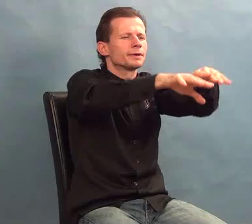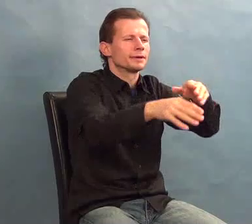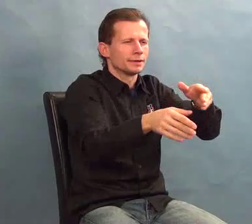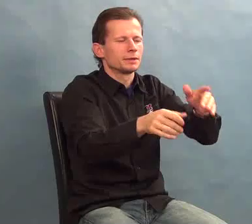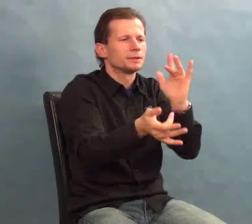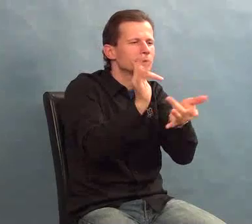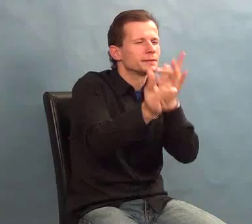Jedzie na rowerze.